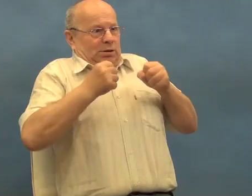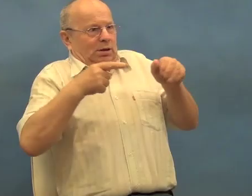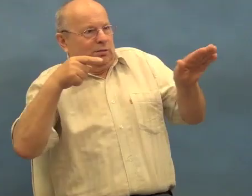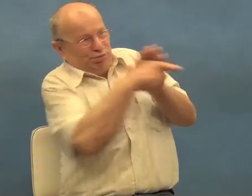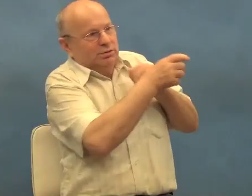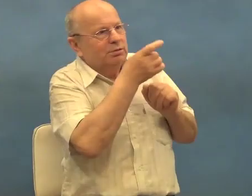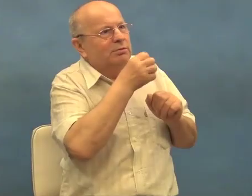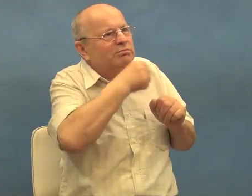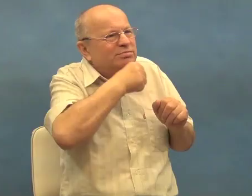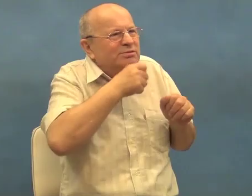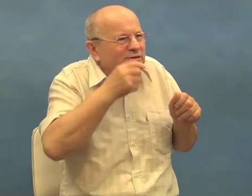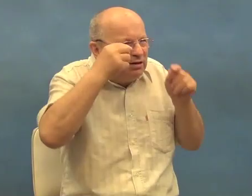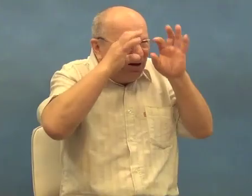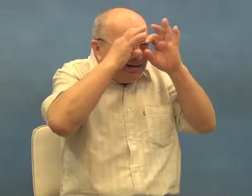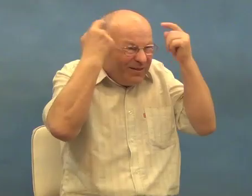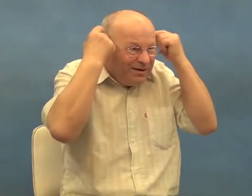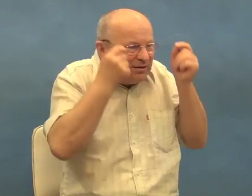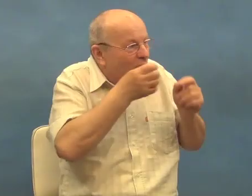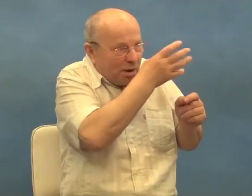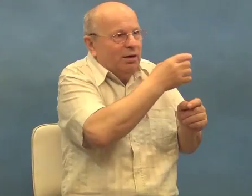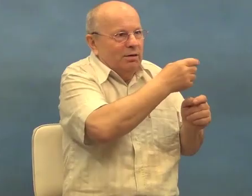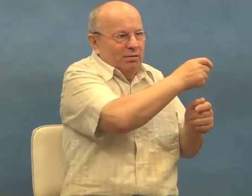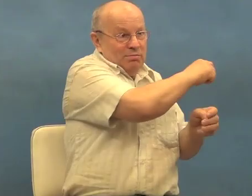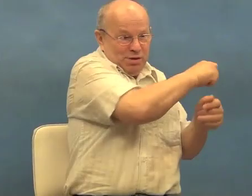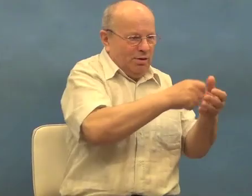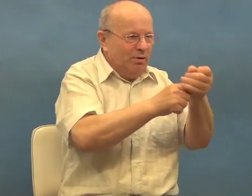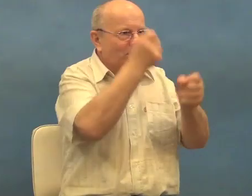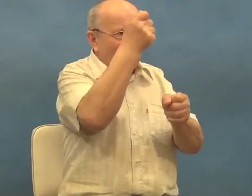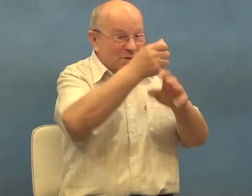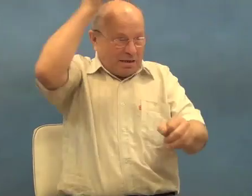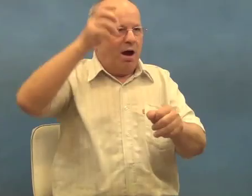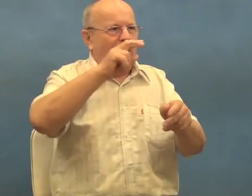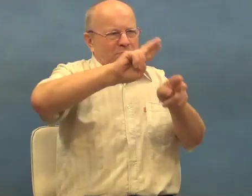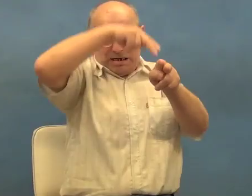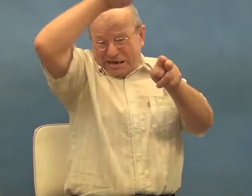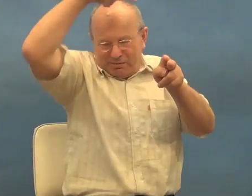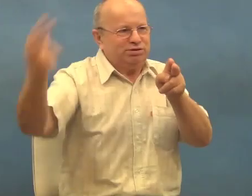Babcia w okularach, uderzyła go parasolką i upadł.